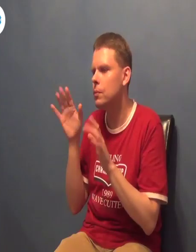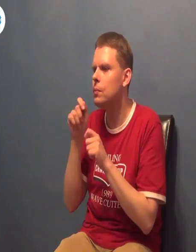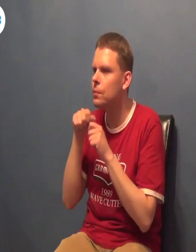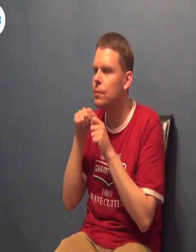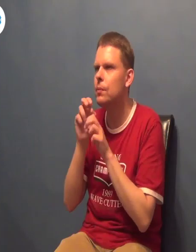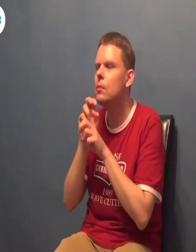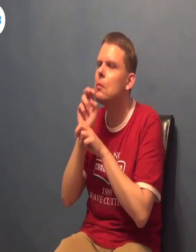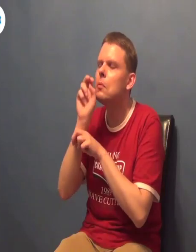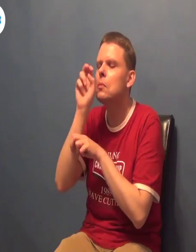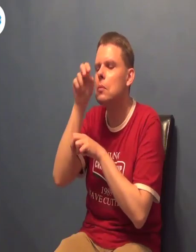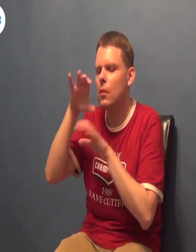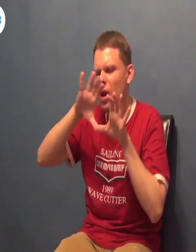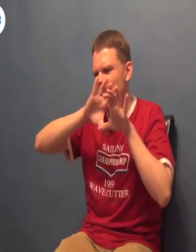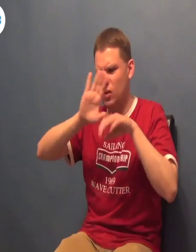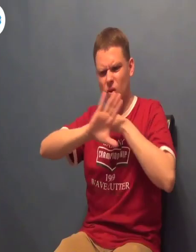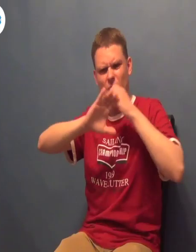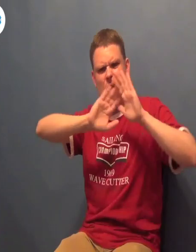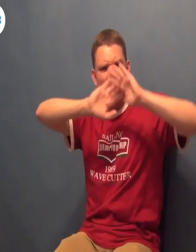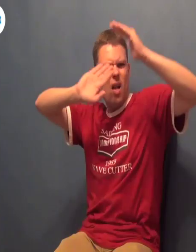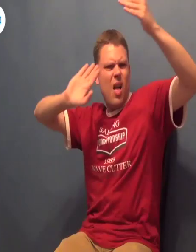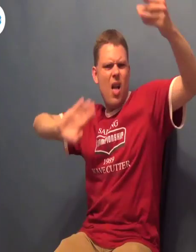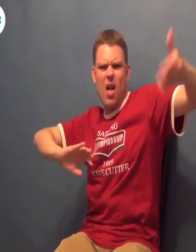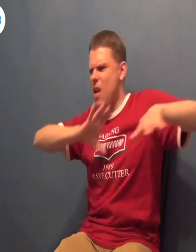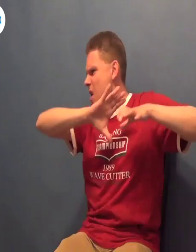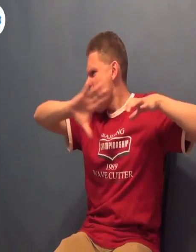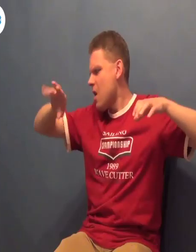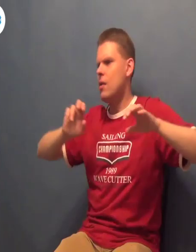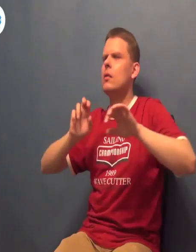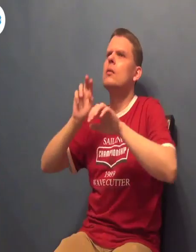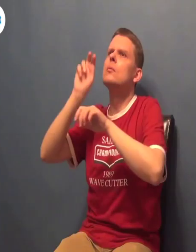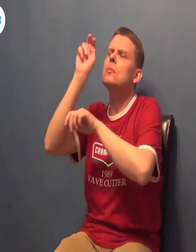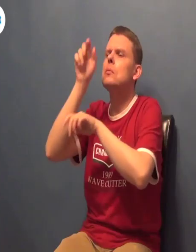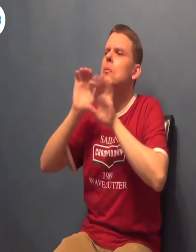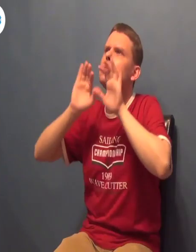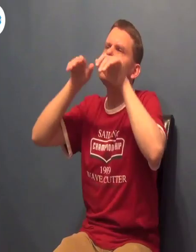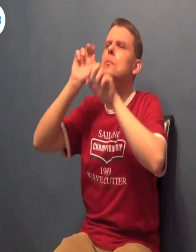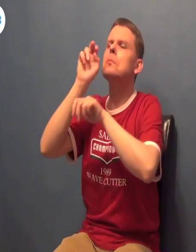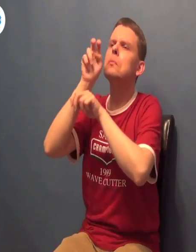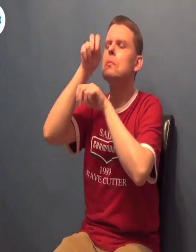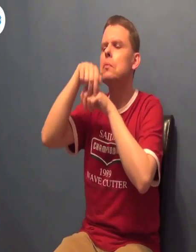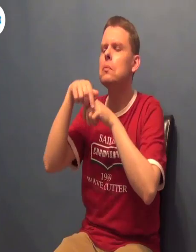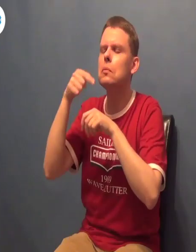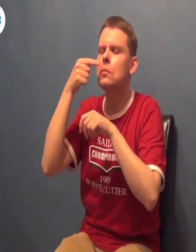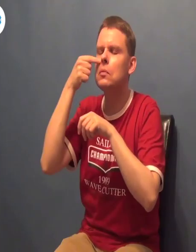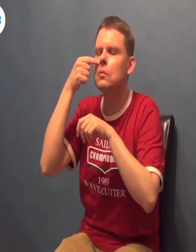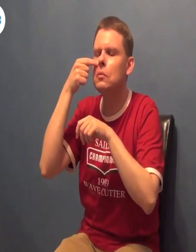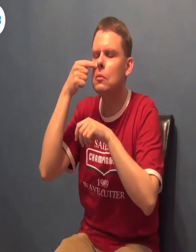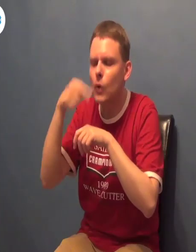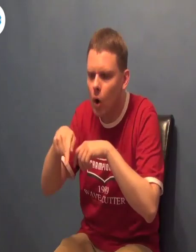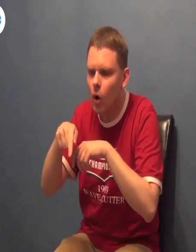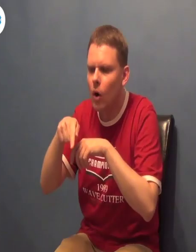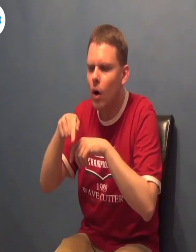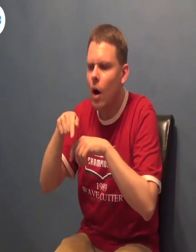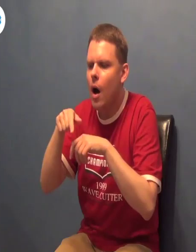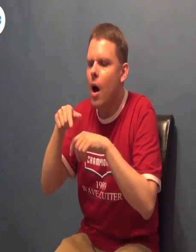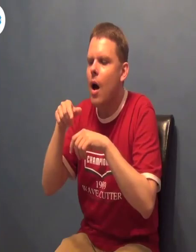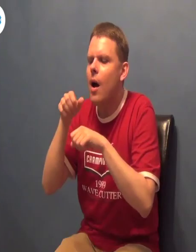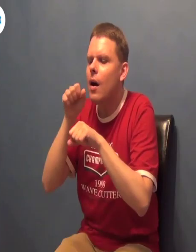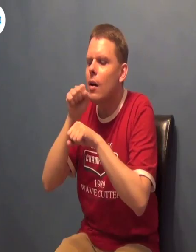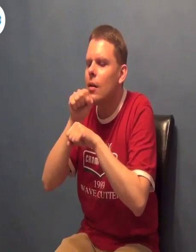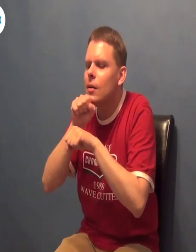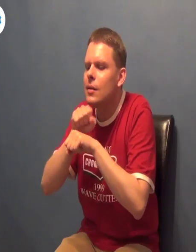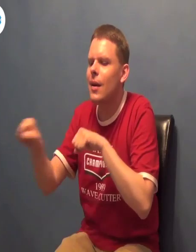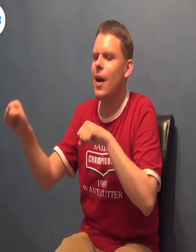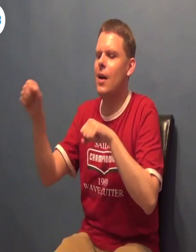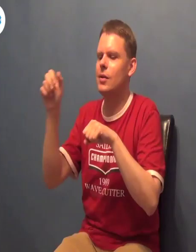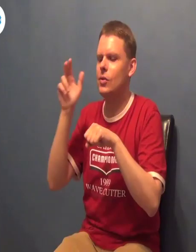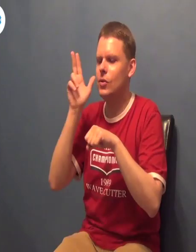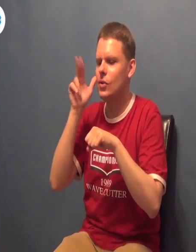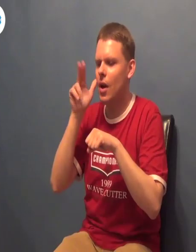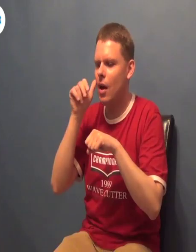Chłopiec wspina się na leżące ogromne drzewo, zagląda za nie i zauważa: o jest żaba!